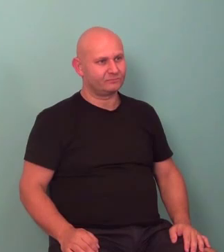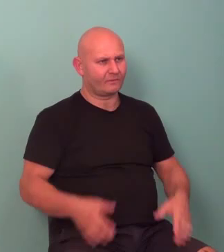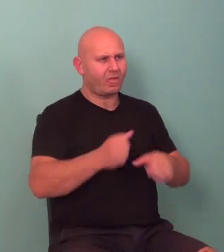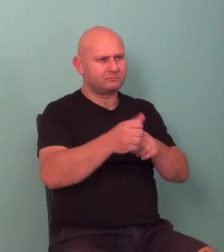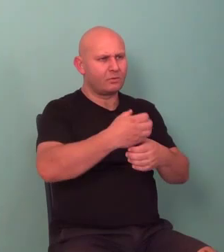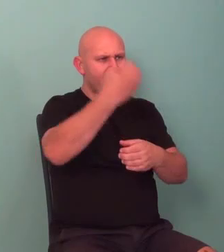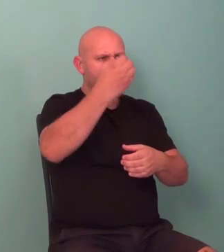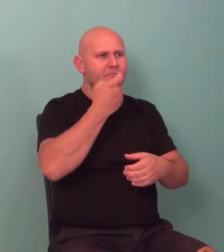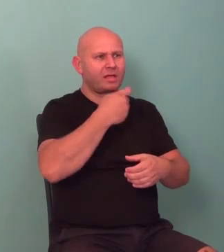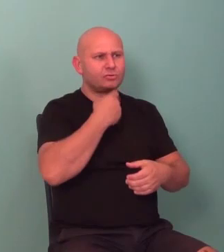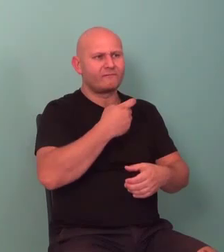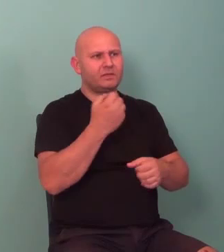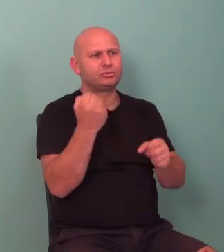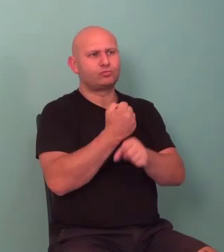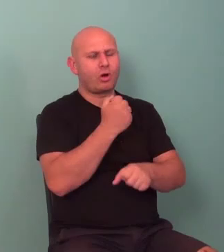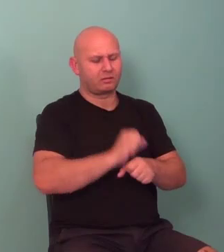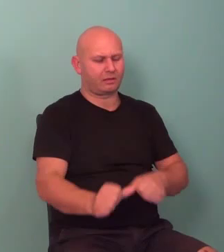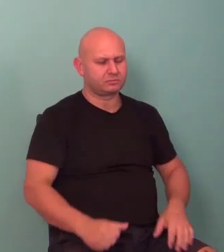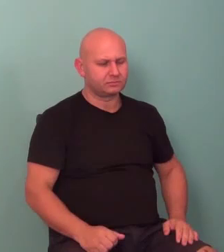Jest szklana butelka albo plastikowa.